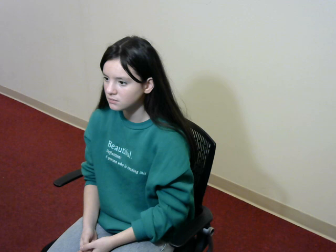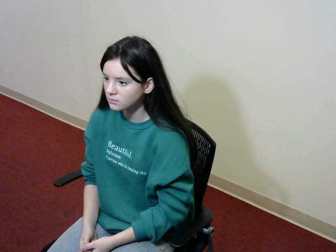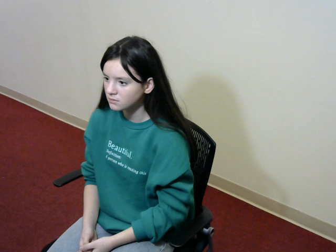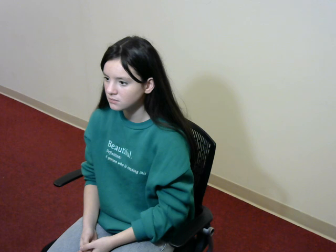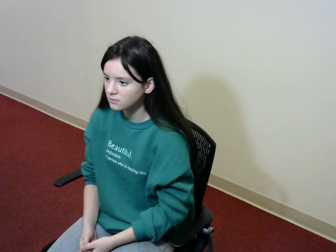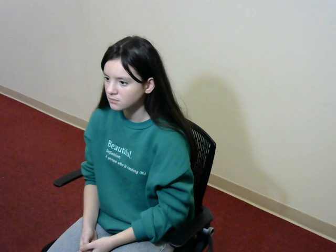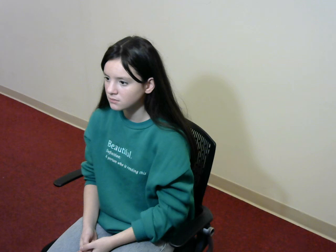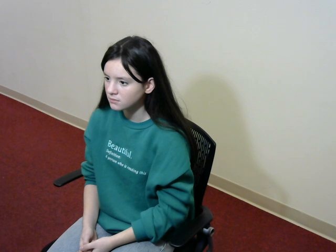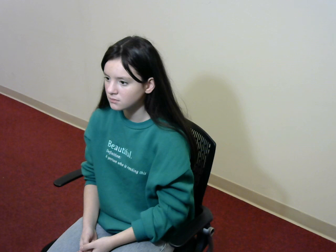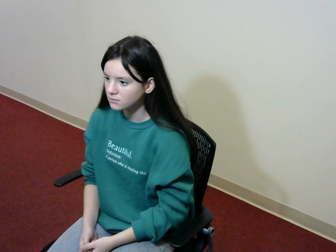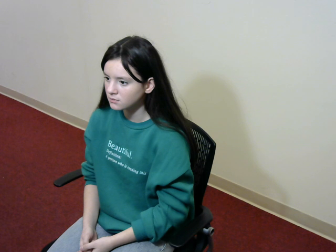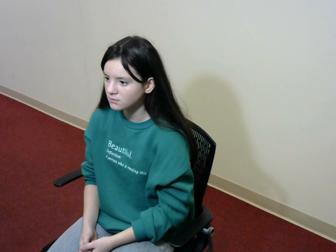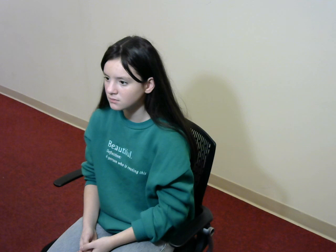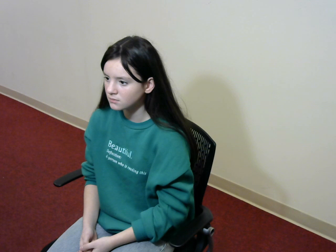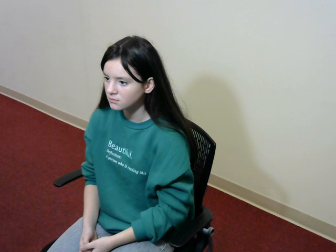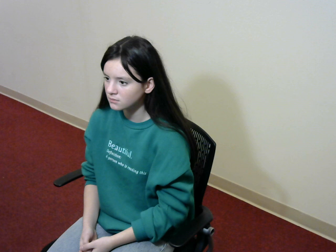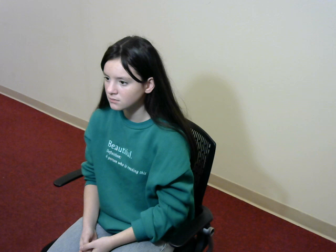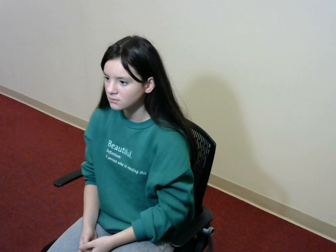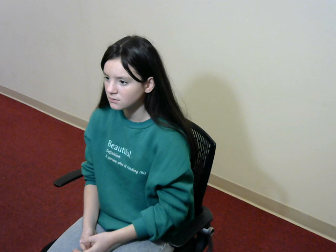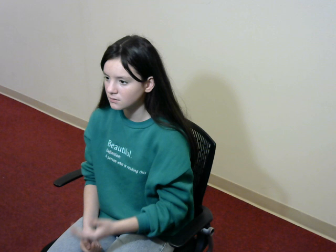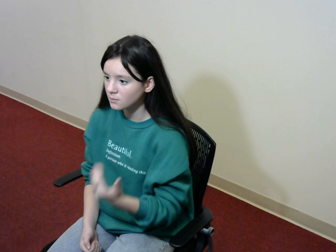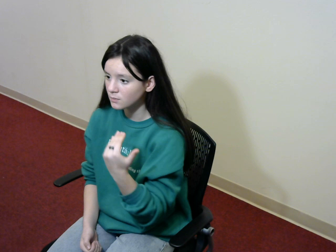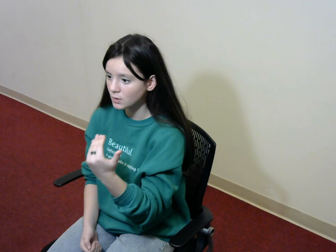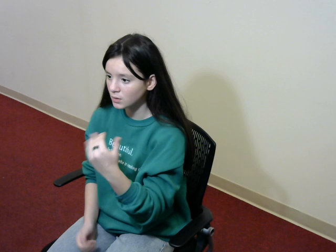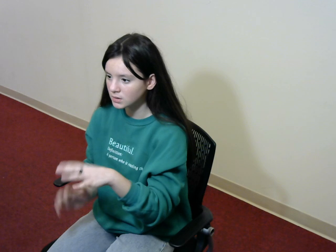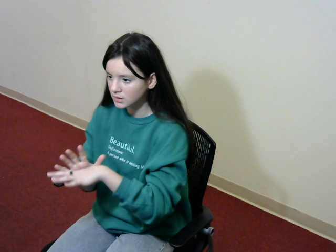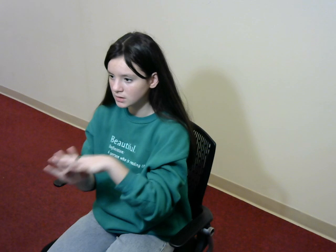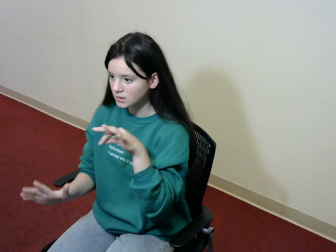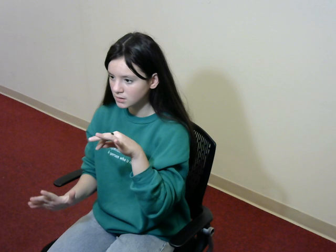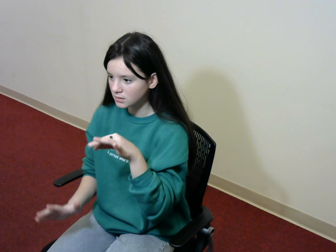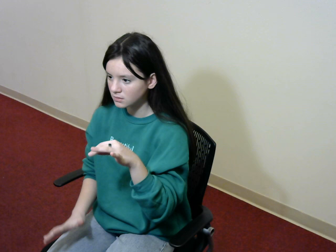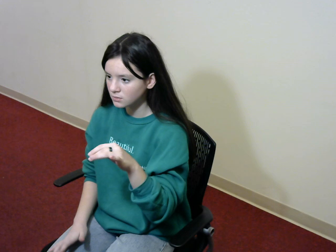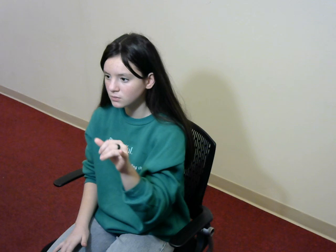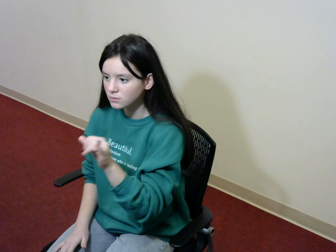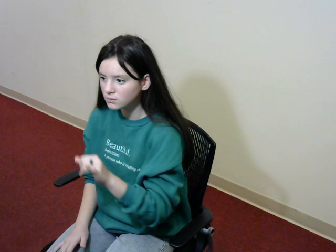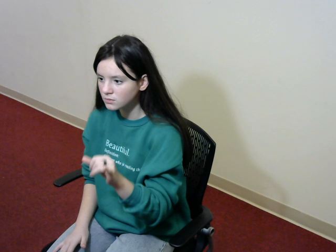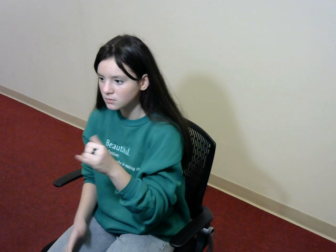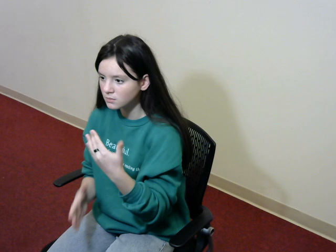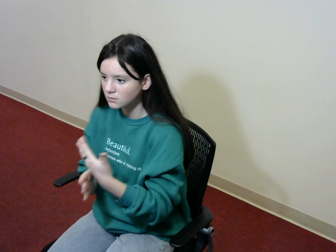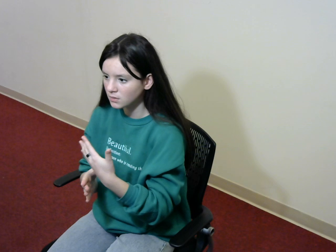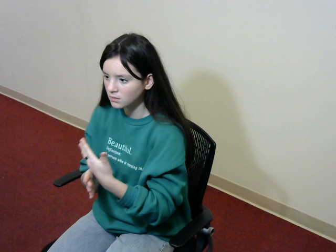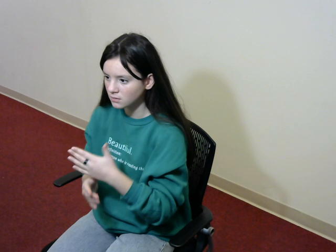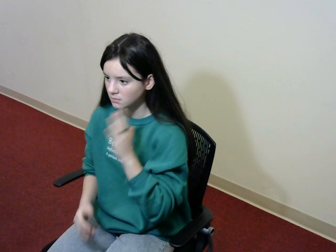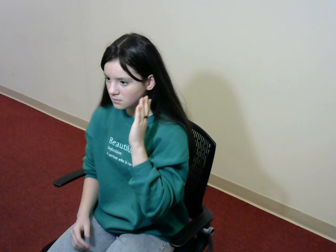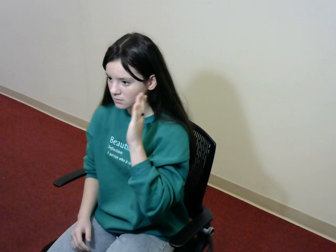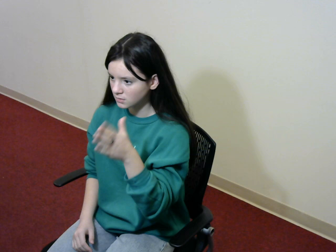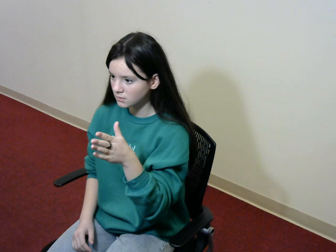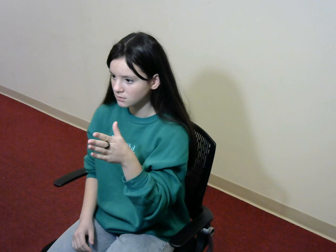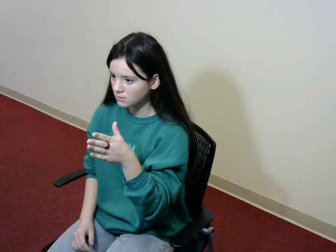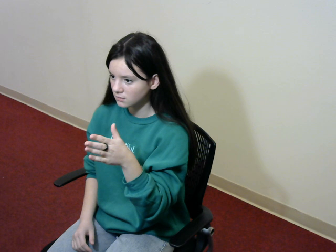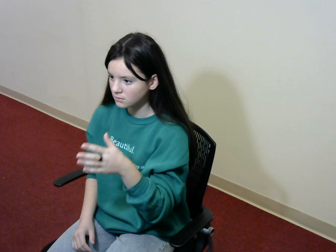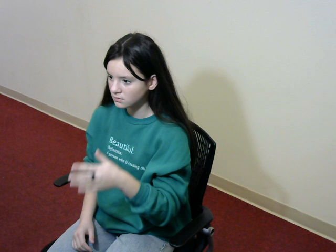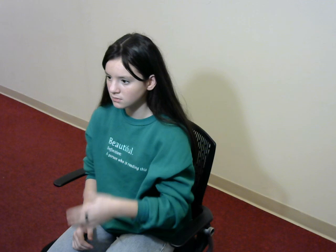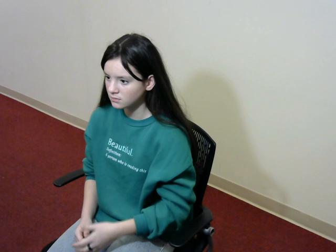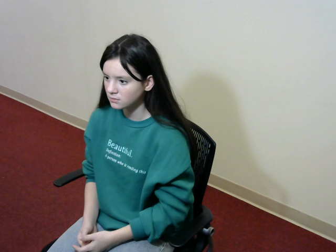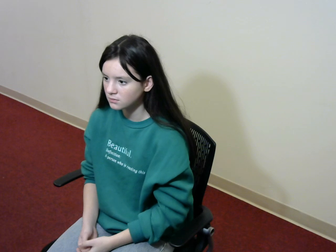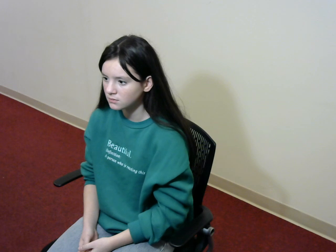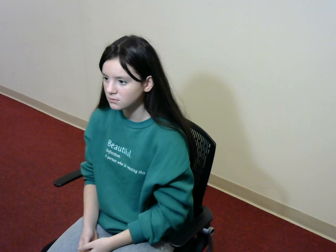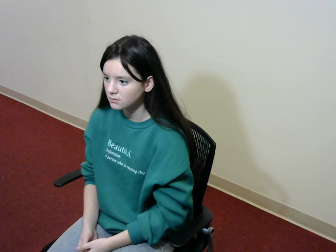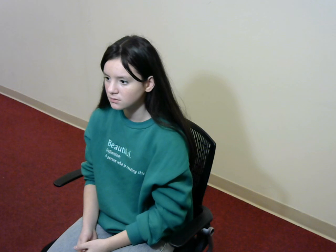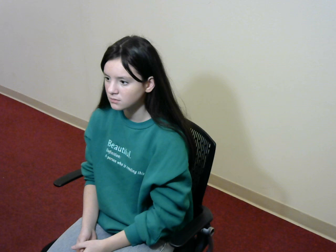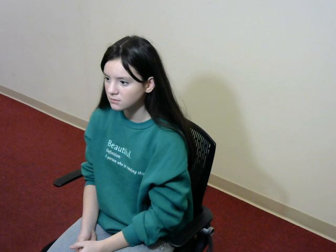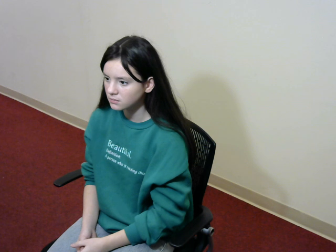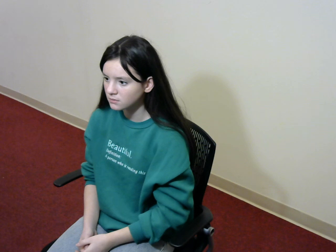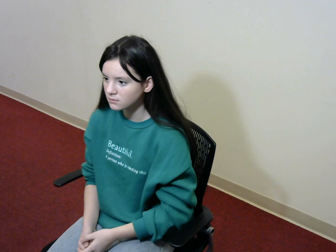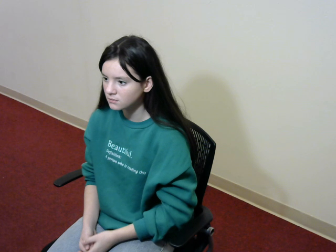Sizin seçiminiz hansı istiqamətdə olacaq?